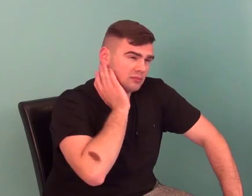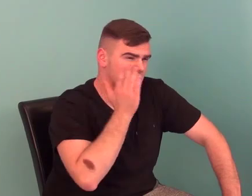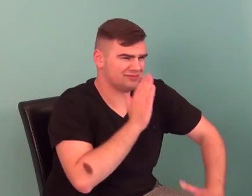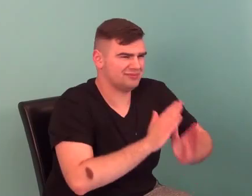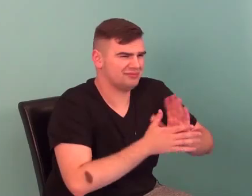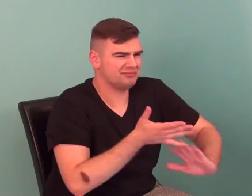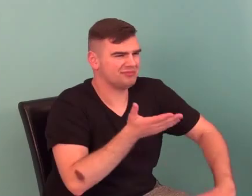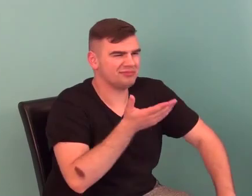Sprzątać to nie.